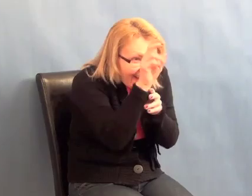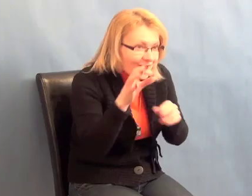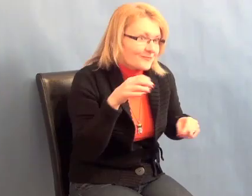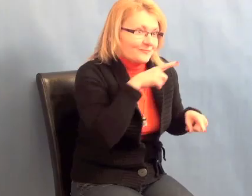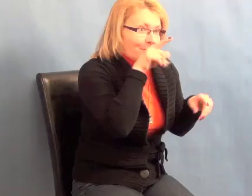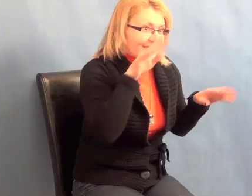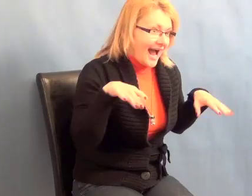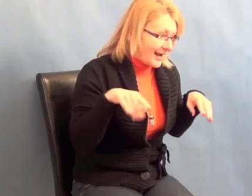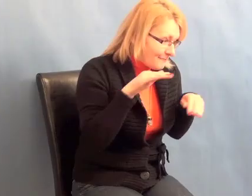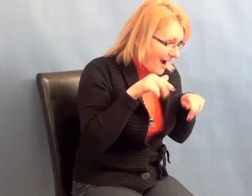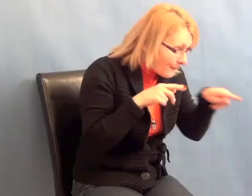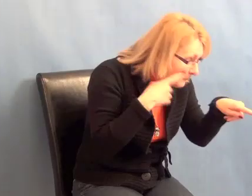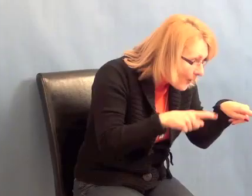Ptaszek to zauważył.